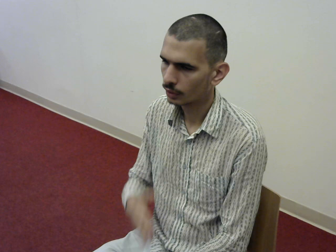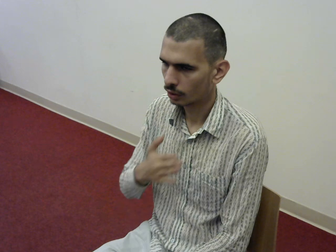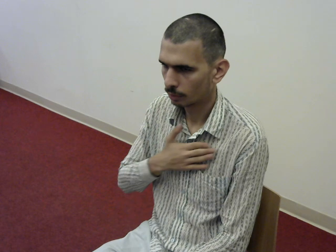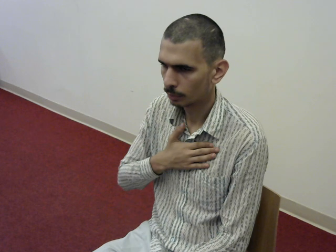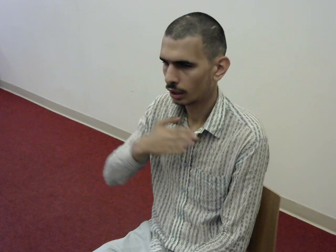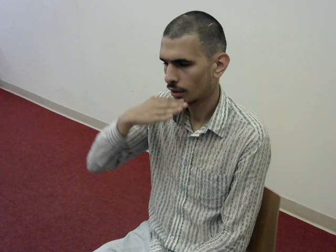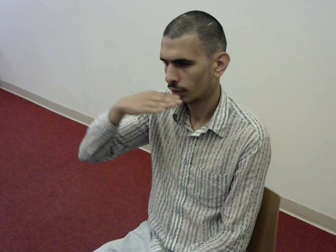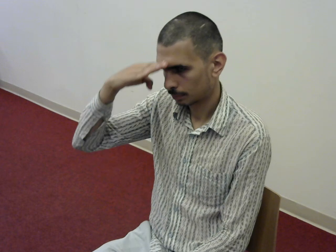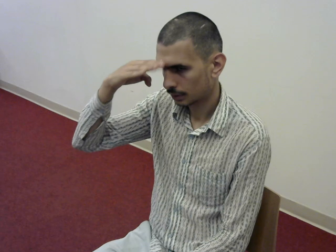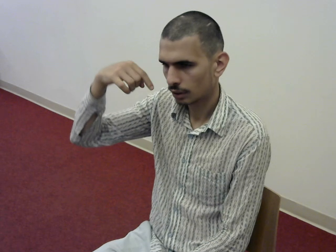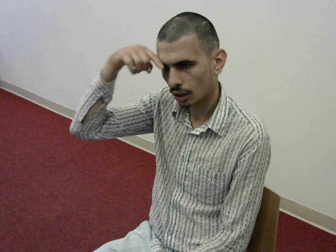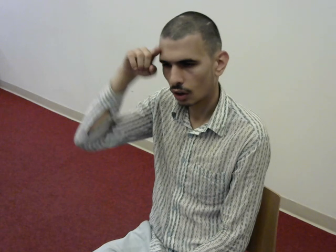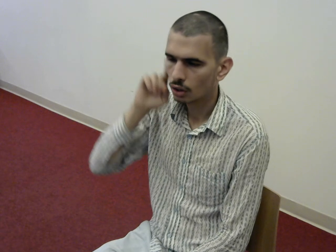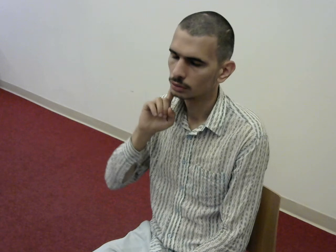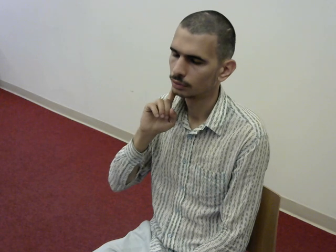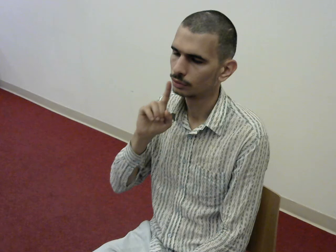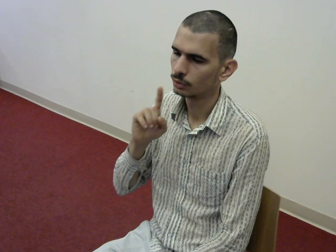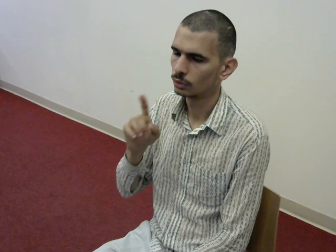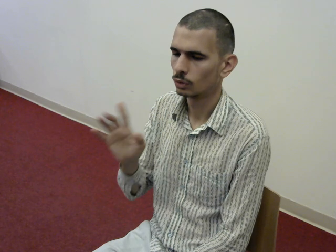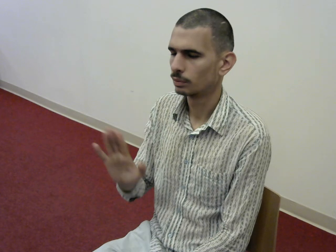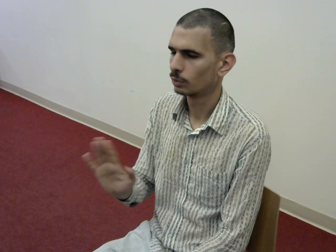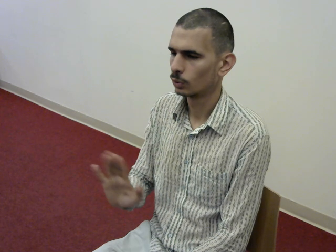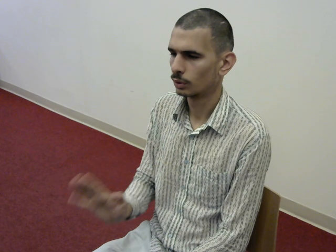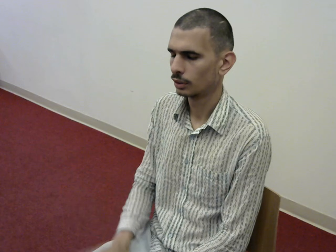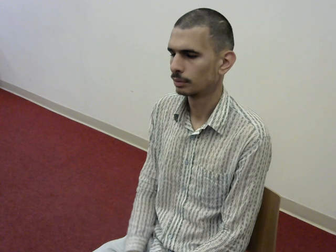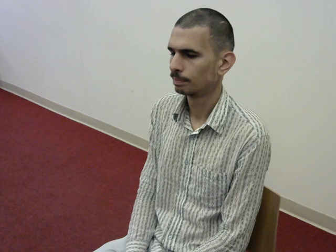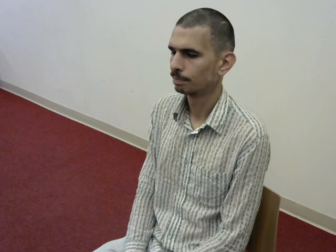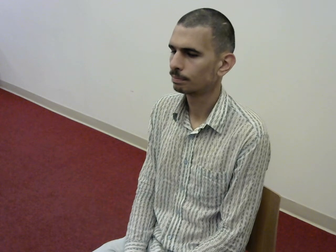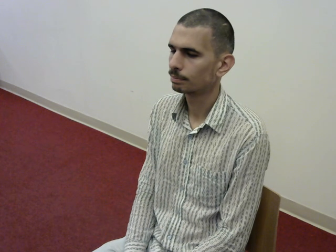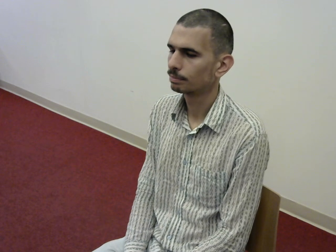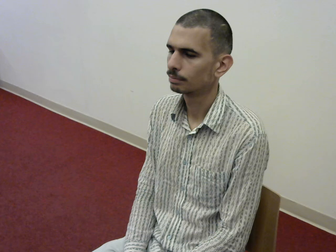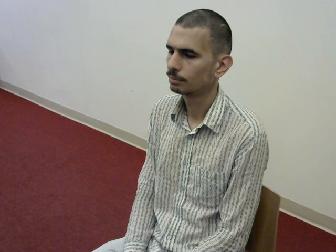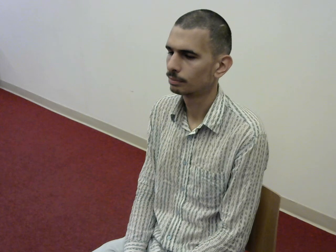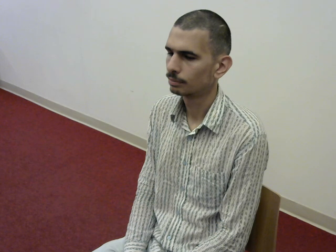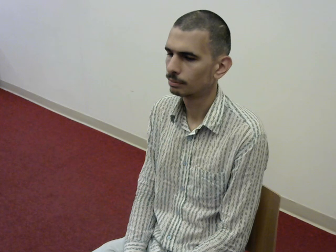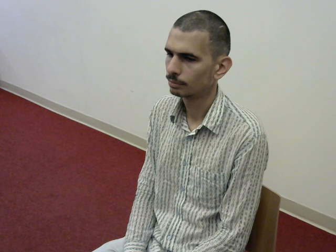Mənim atam azərbaycanlı deyil